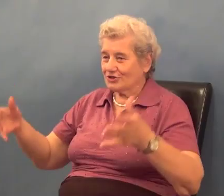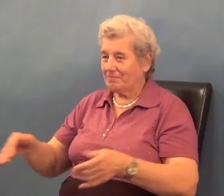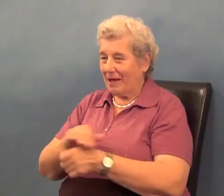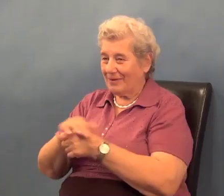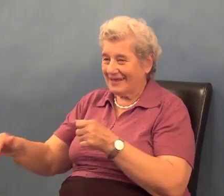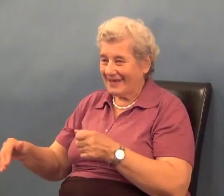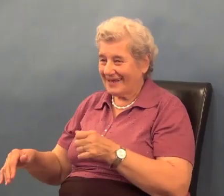Pełny kosz.